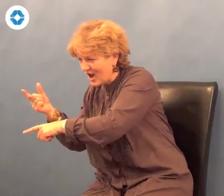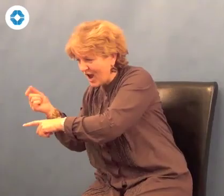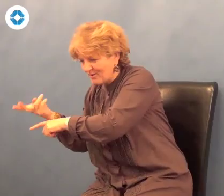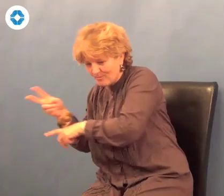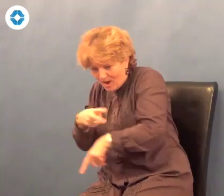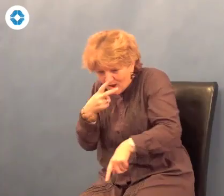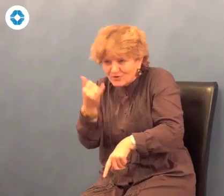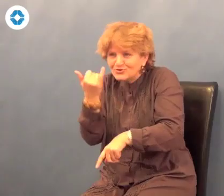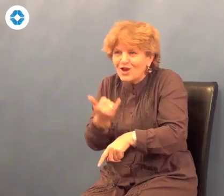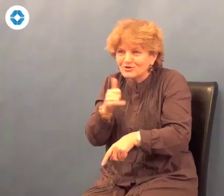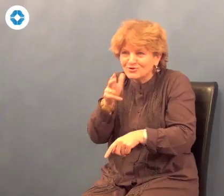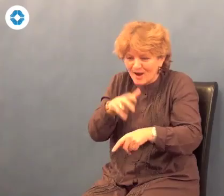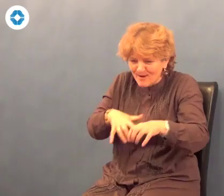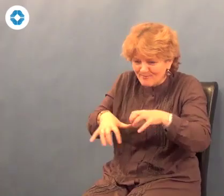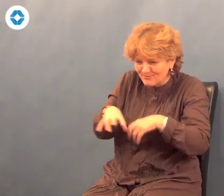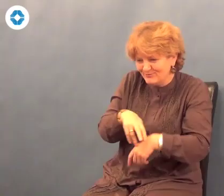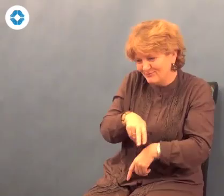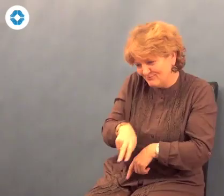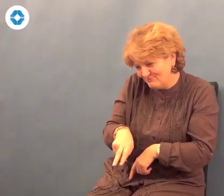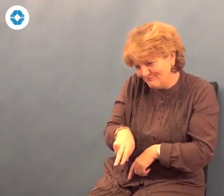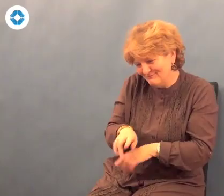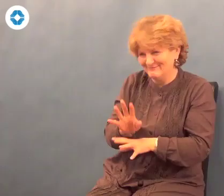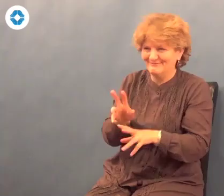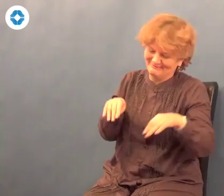Chłopak i pies zauważają, że ta para ma dzieci, więc usiedli sobie i podziwiają piękny widok.